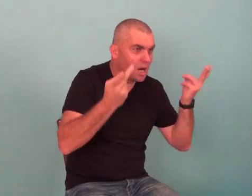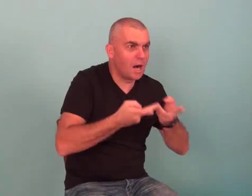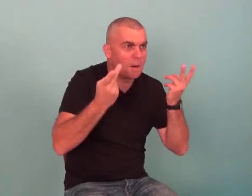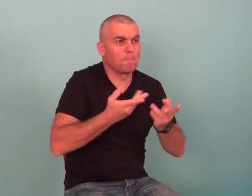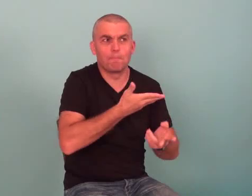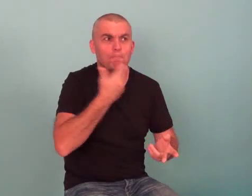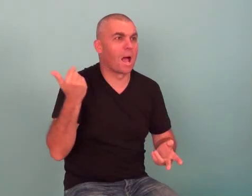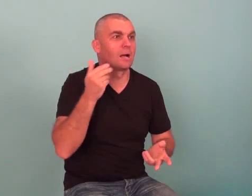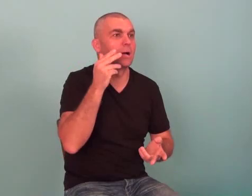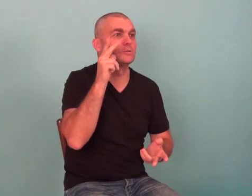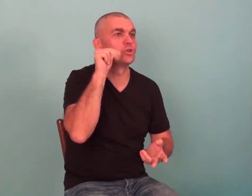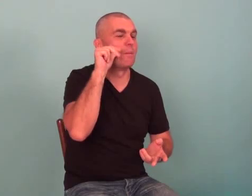Nie ma żaby.